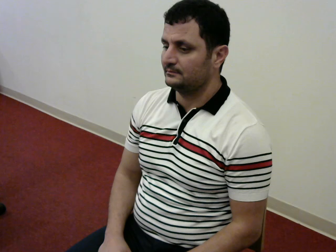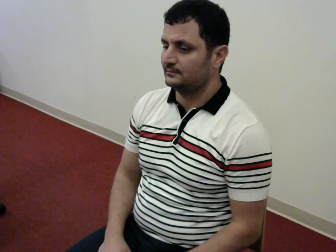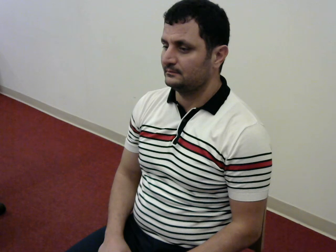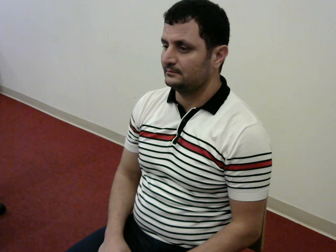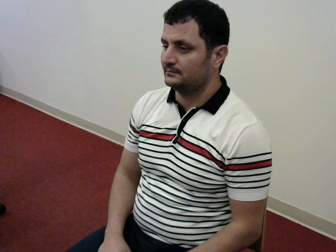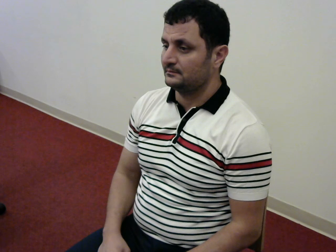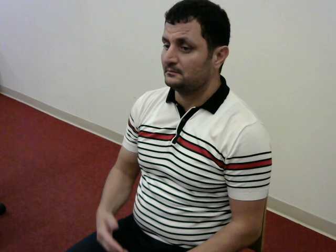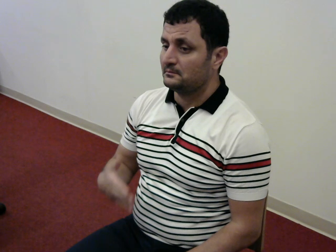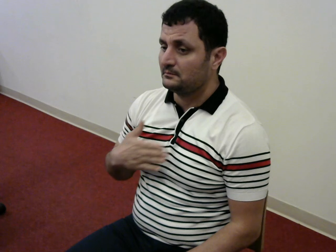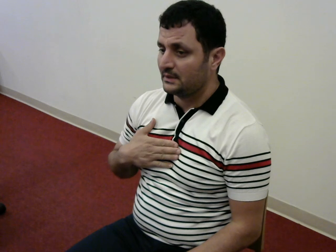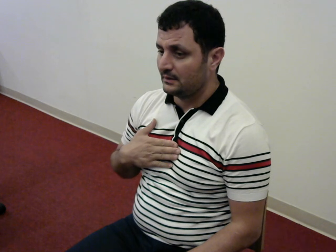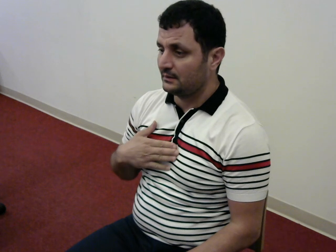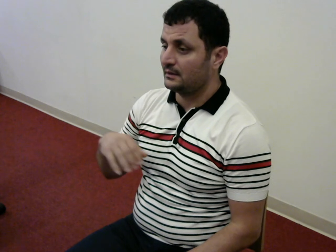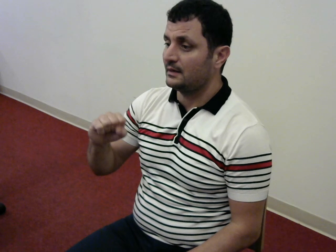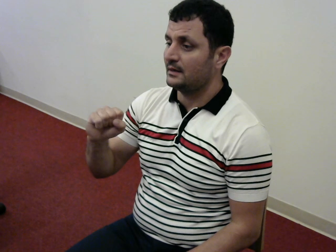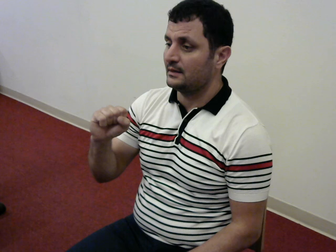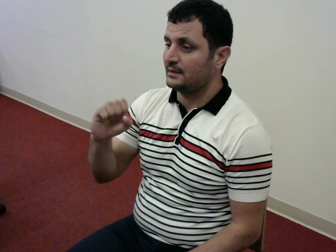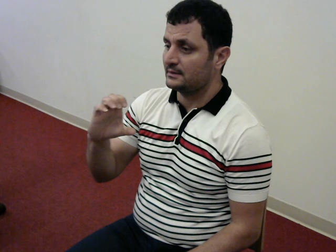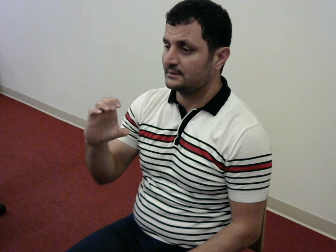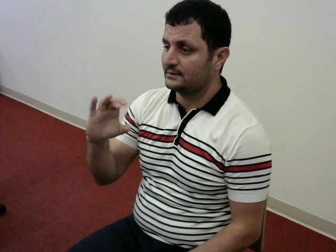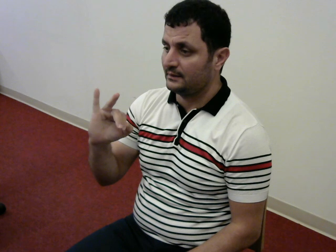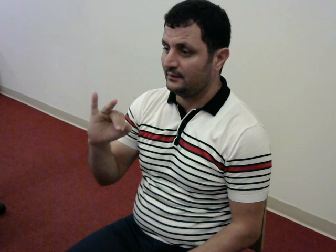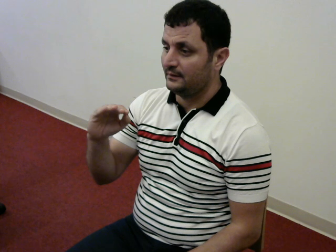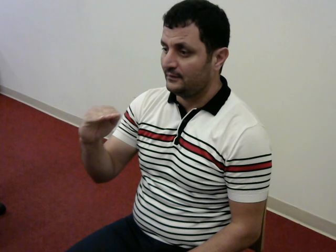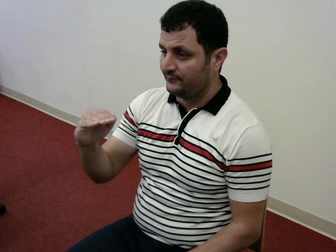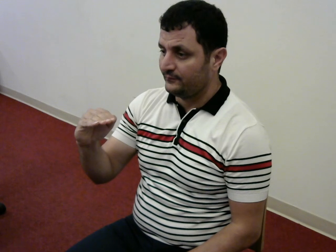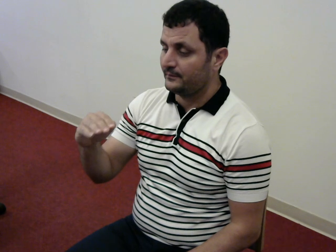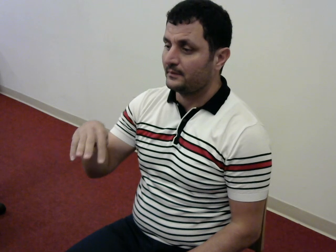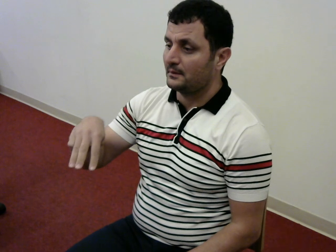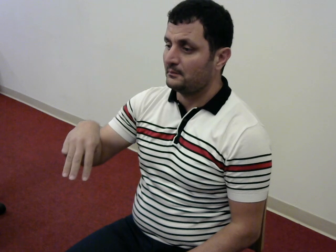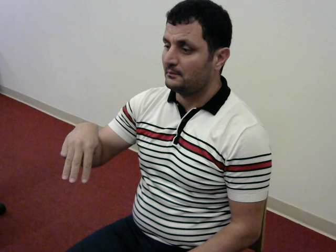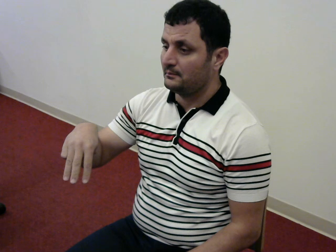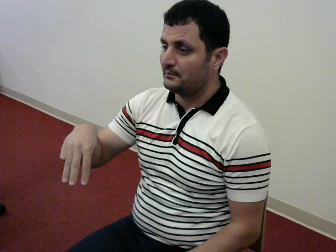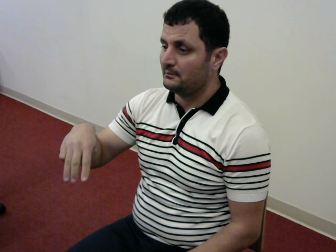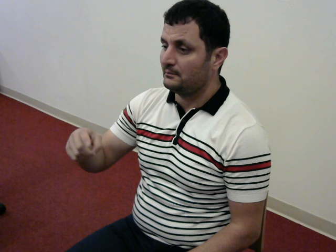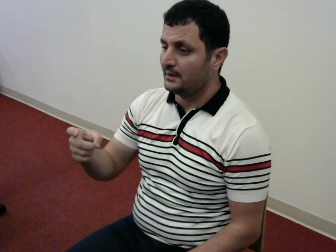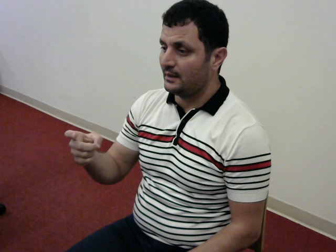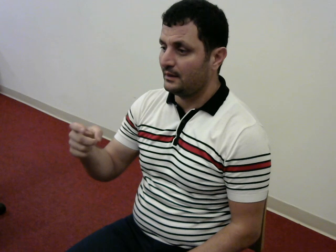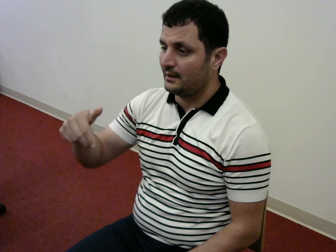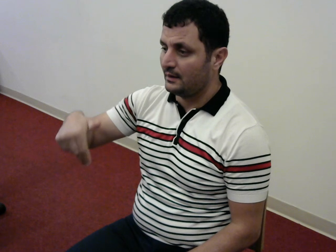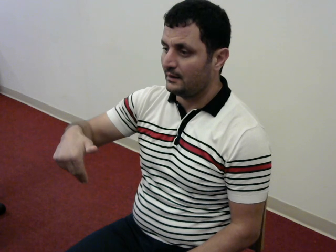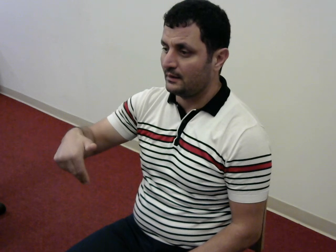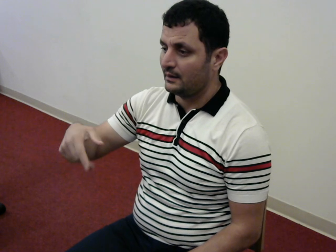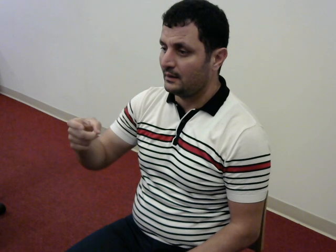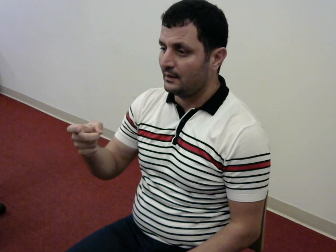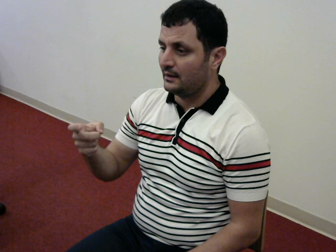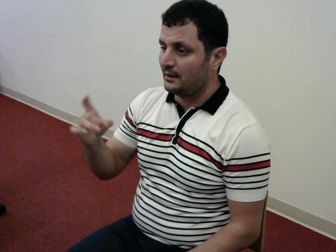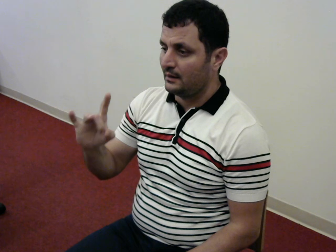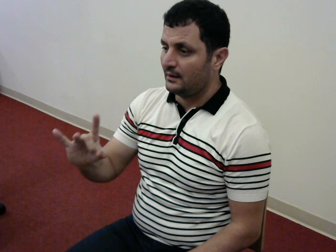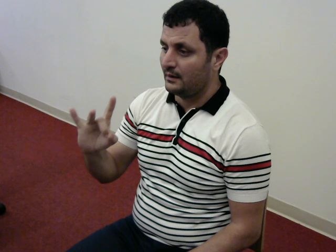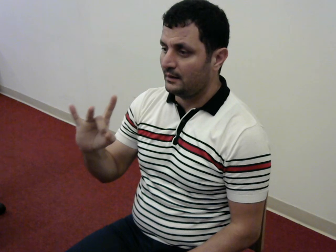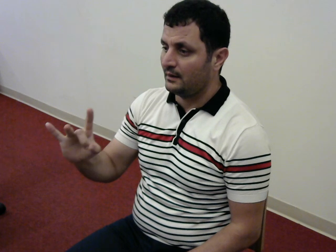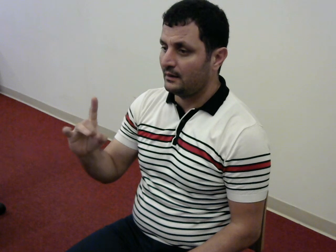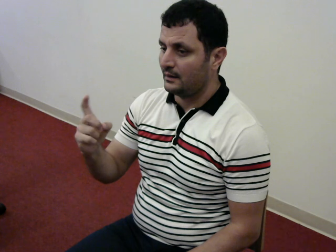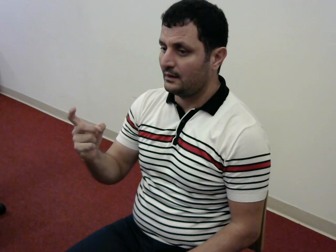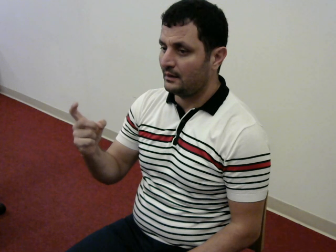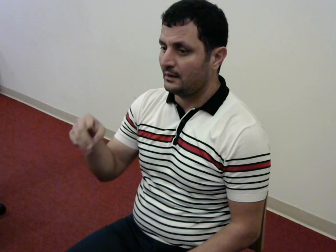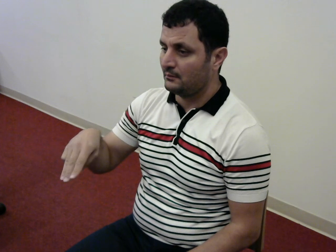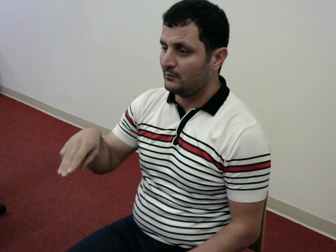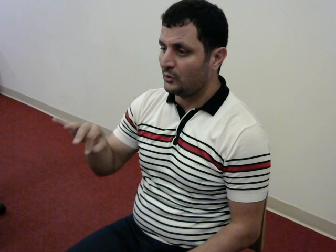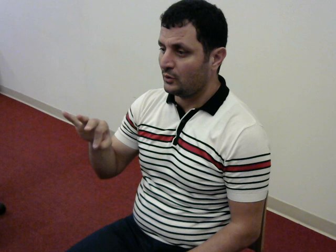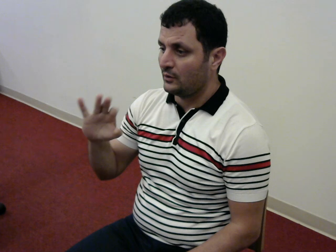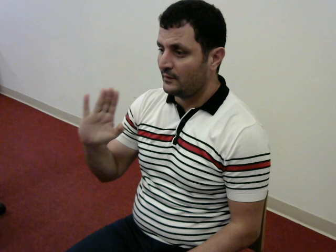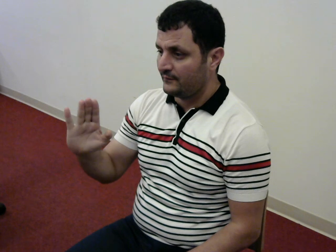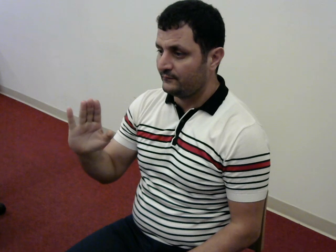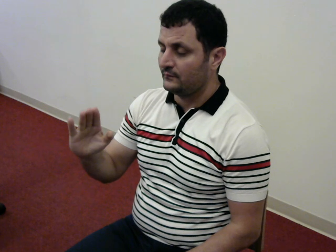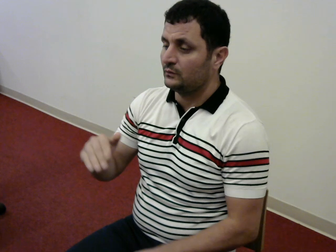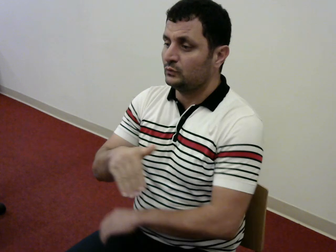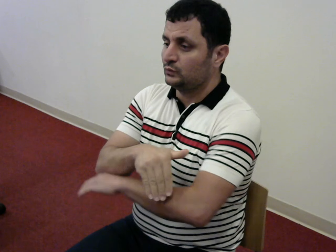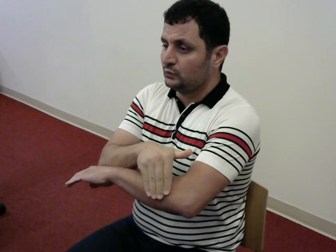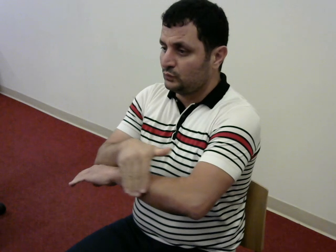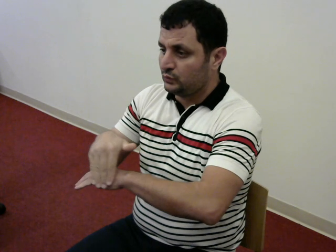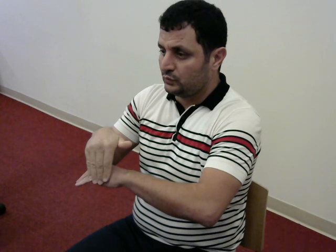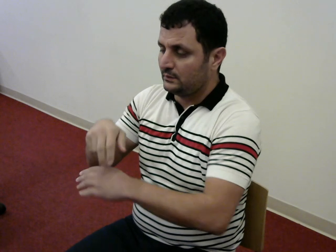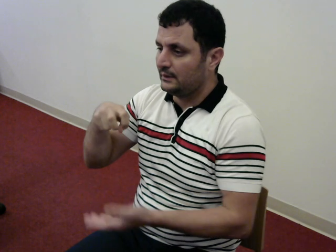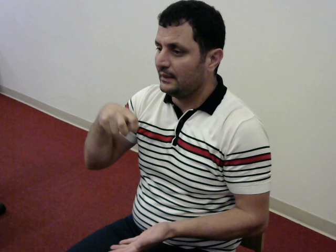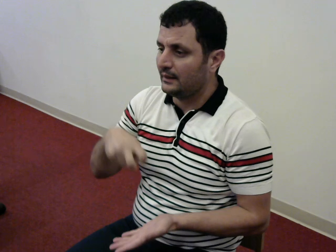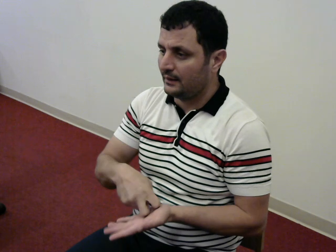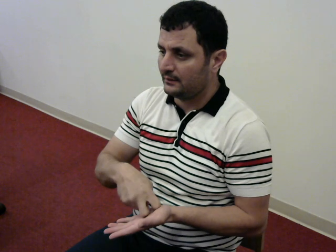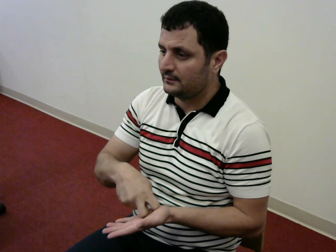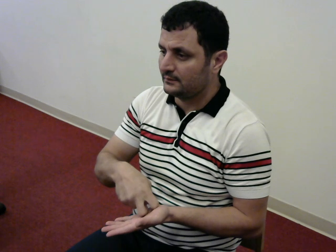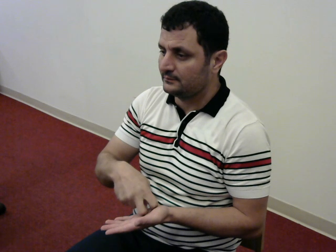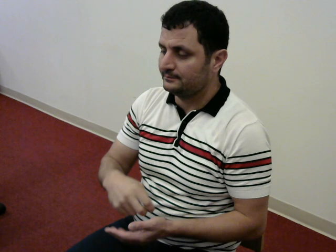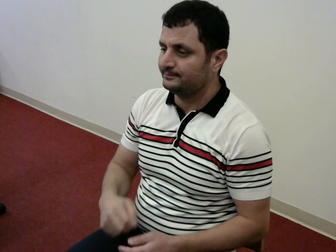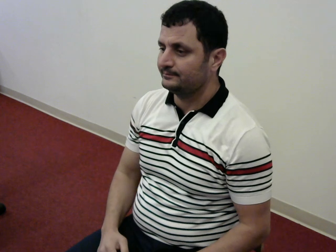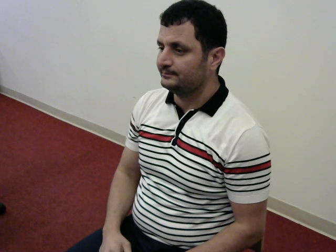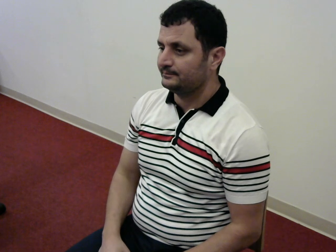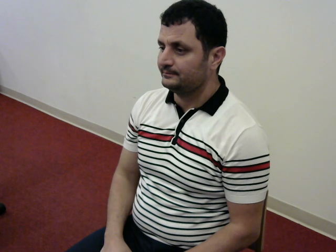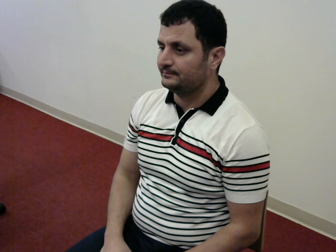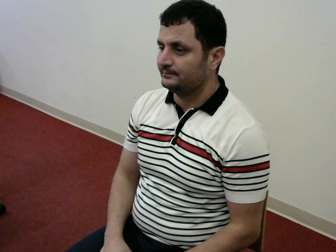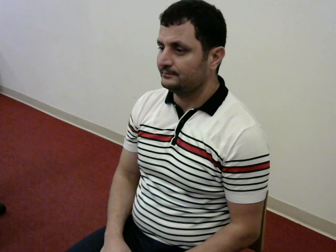Mən Asif Məhərrəmov küçəsində qeydiyyatdayam